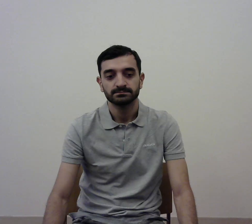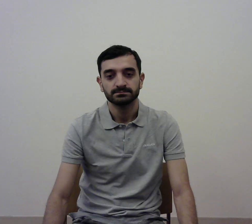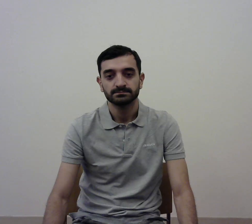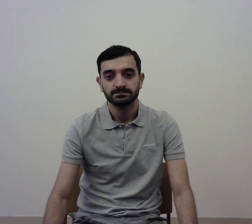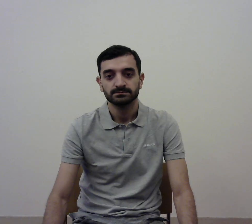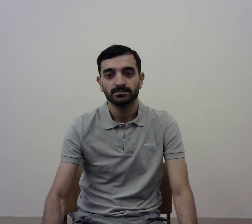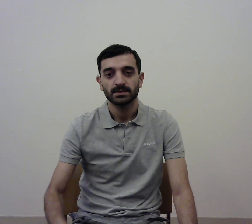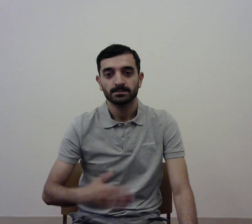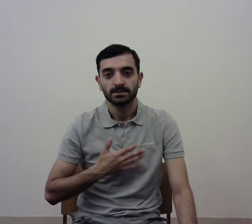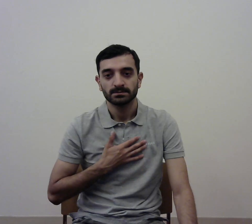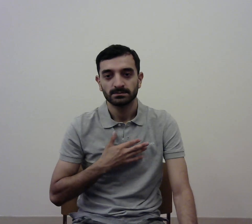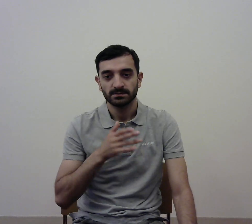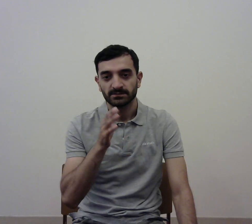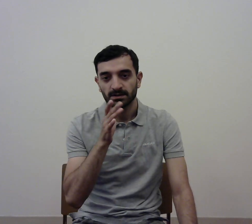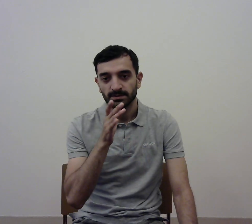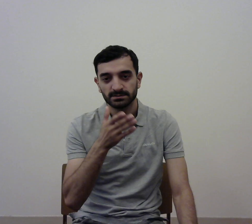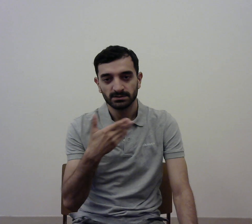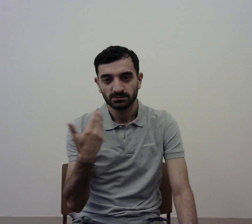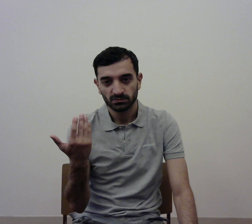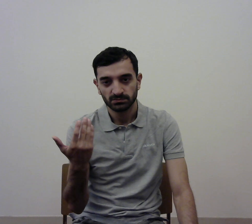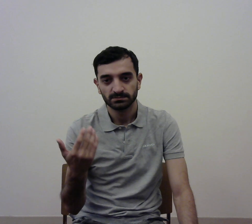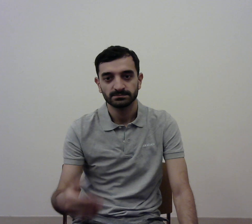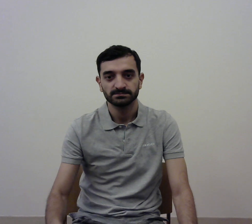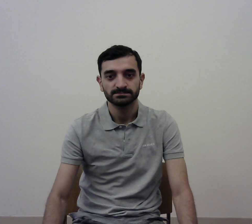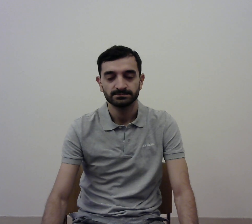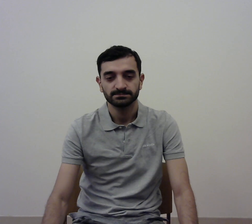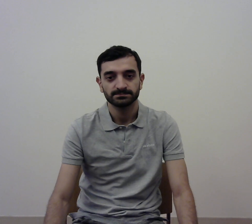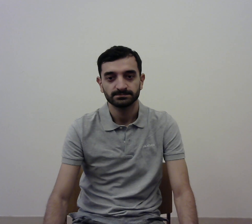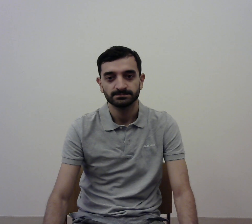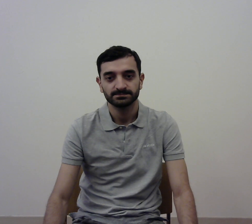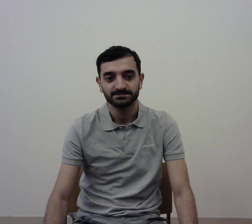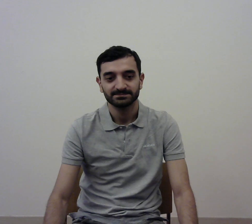Mənim vaxtım yoxdur